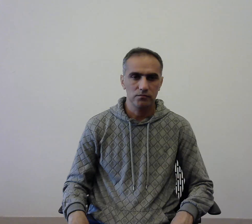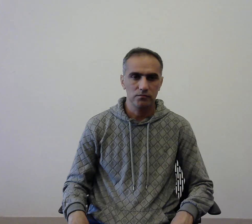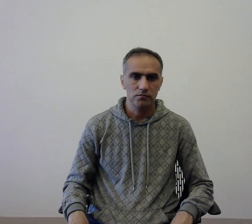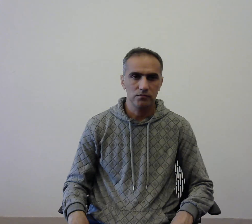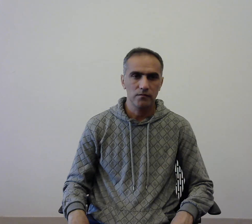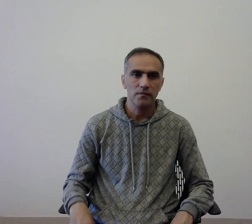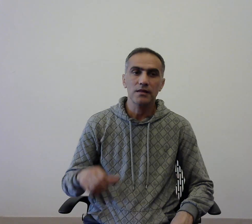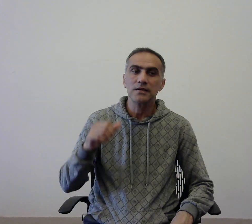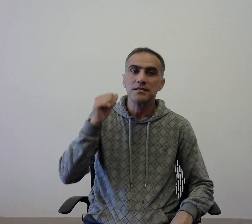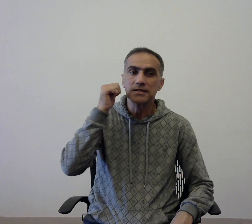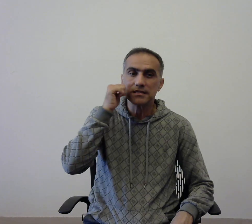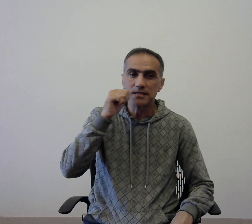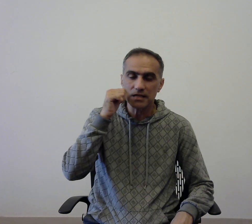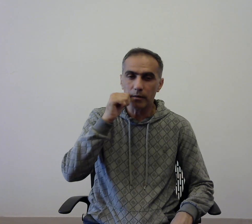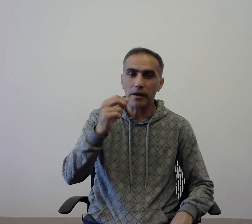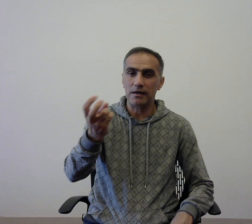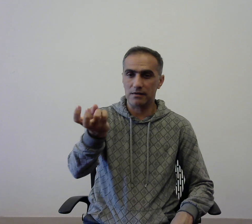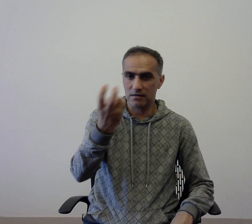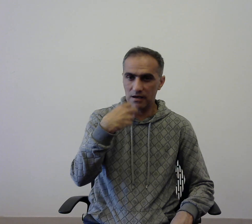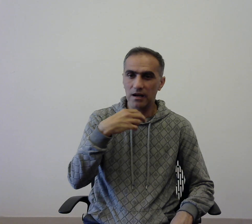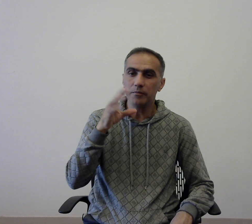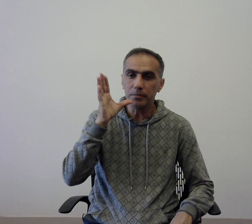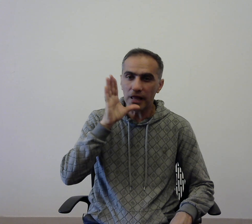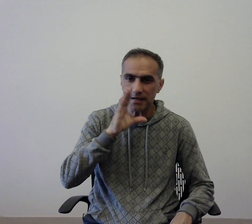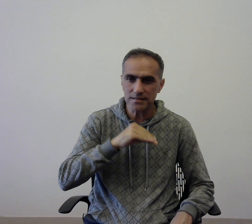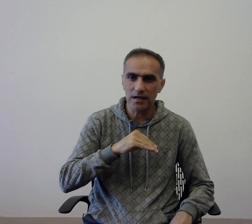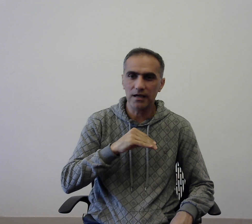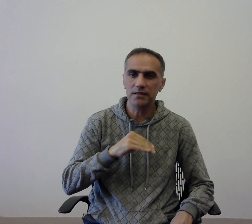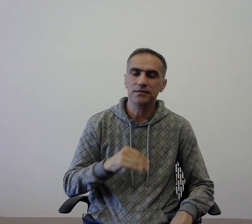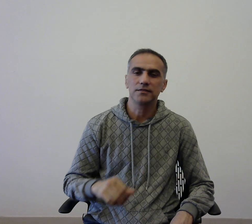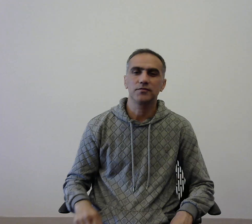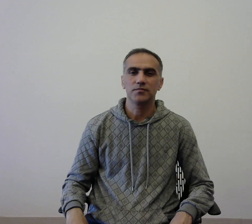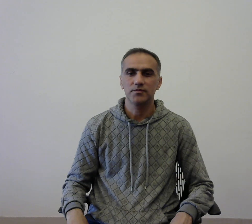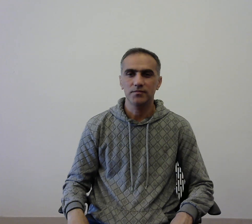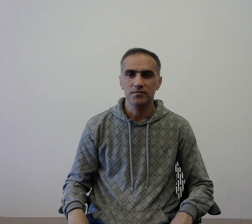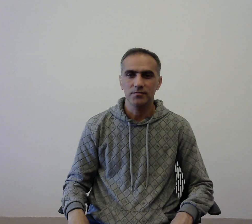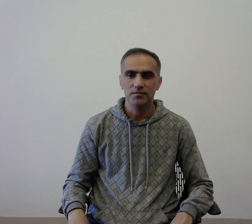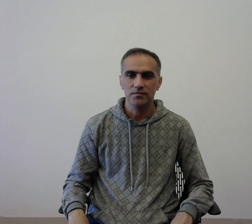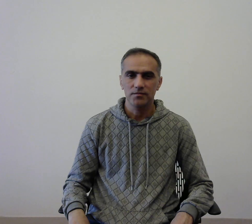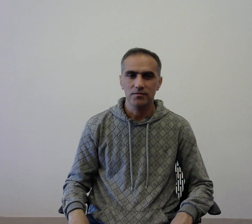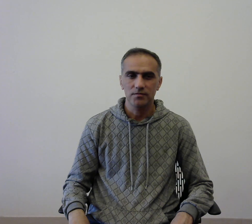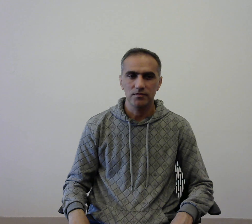Sabah gələ bilərəmmi?